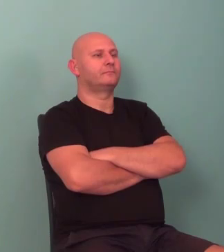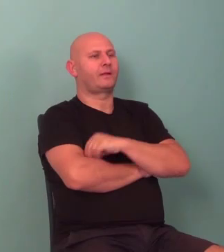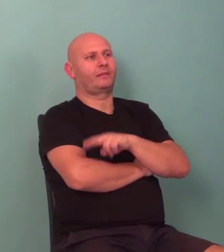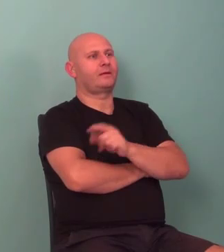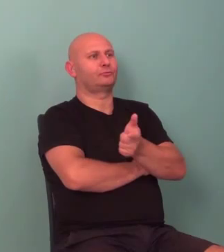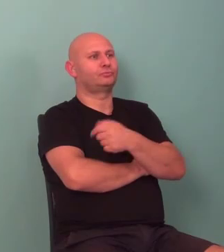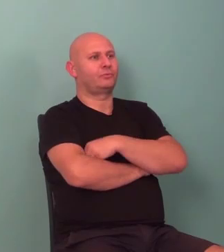Na co?